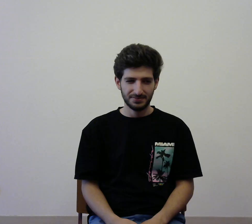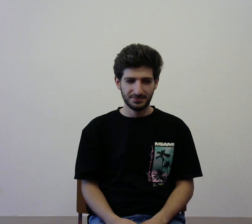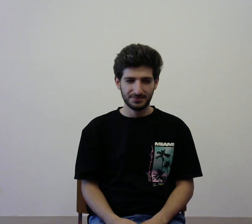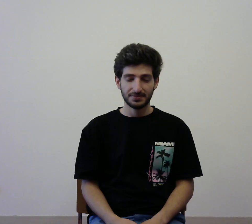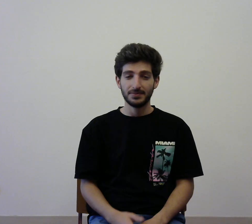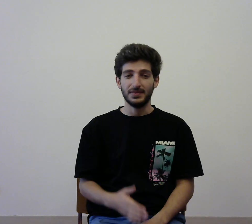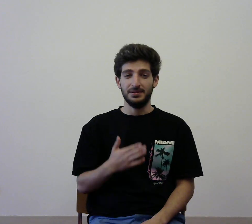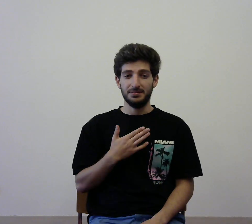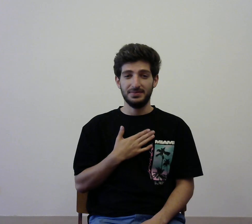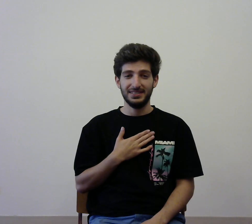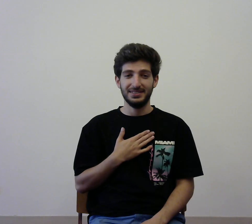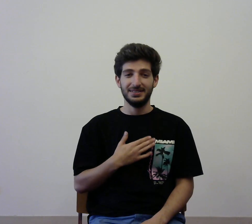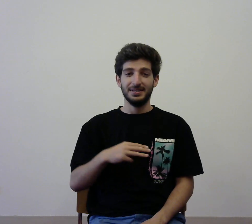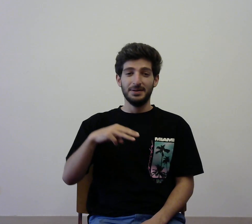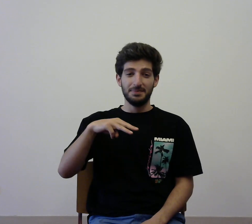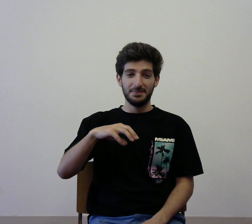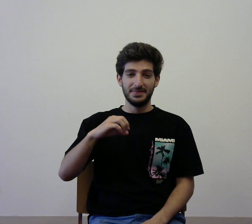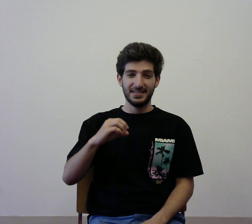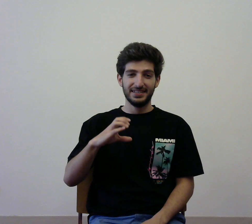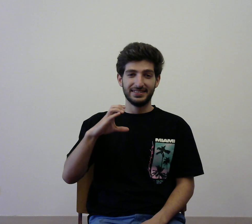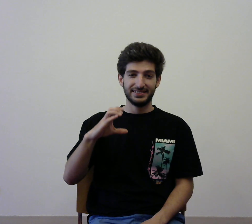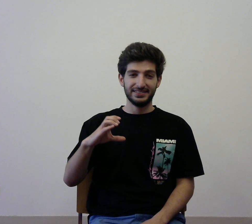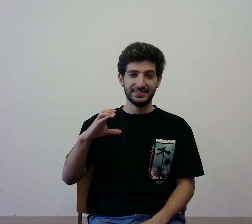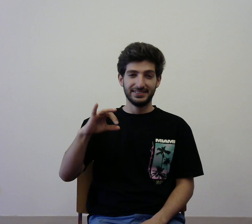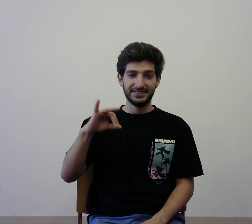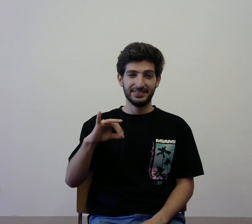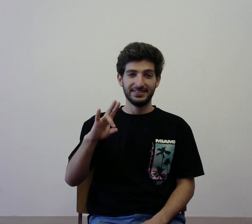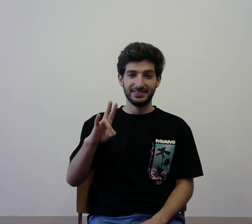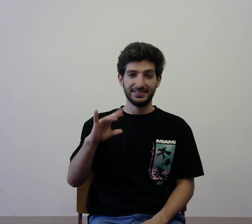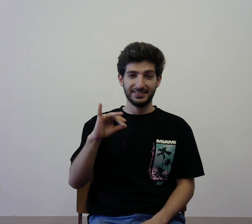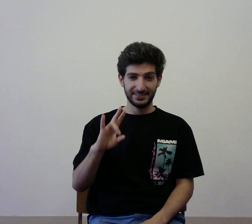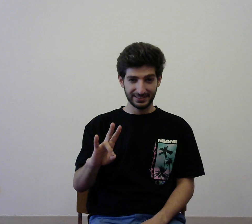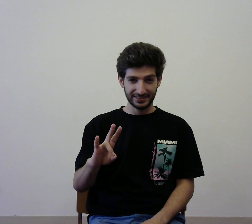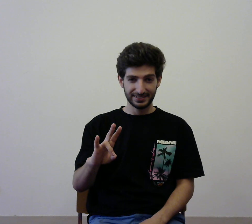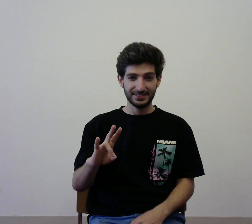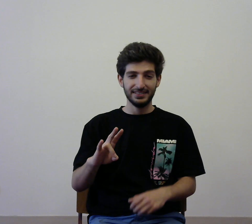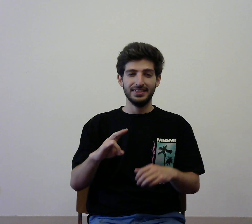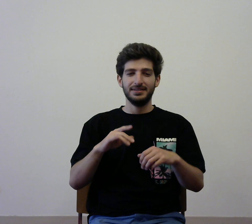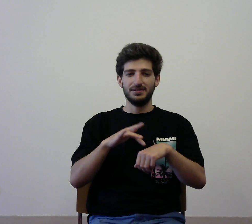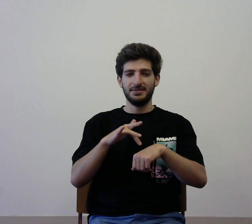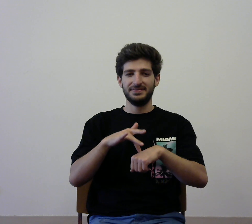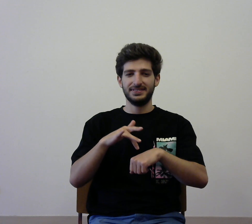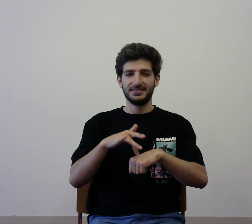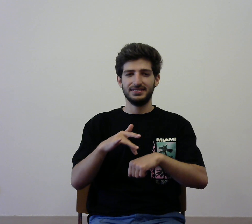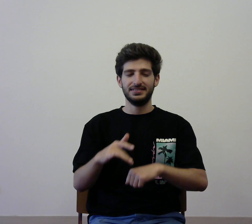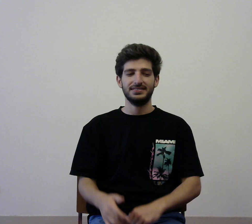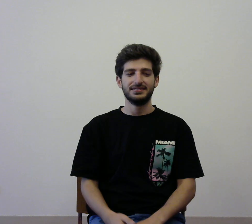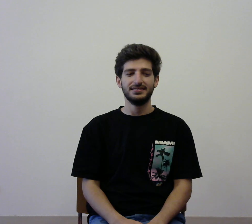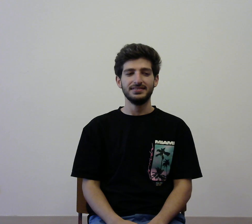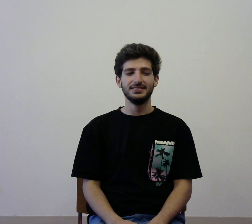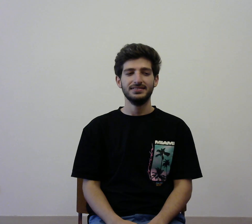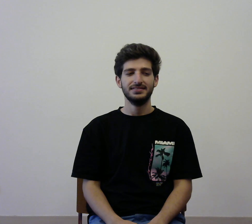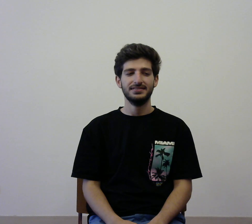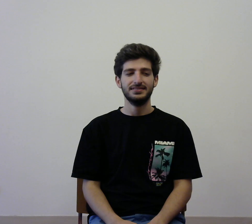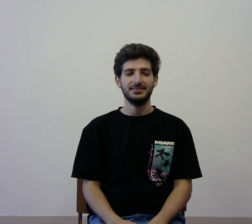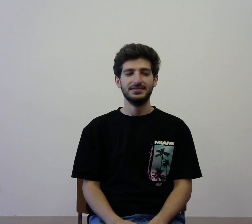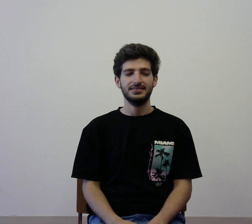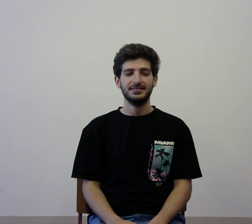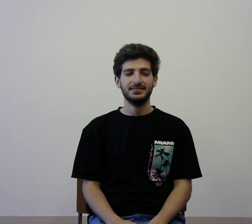Mən Messinin fanatıyam